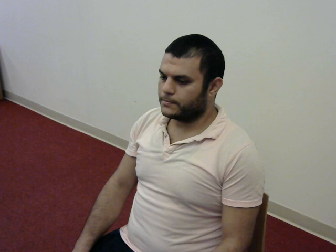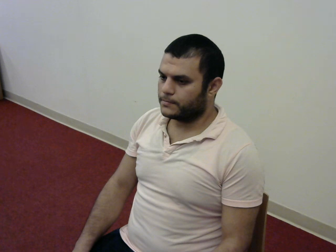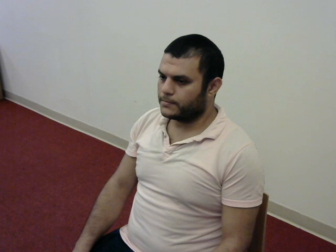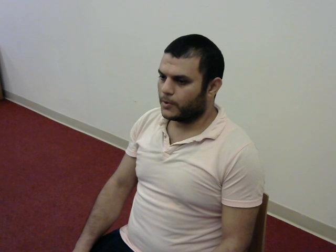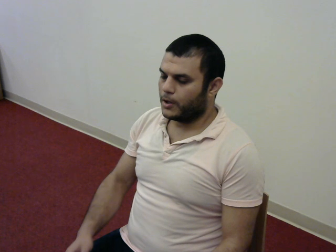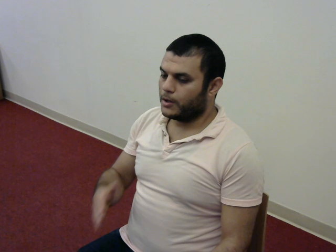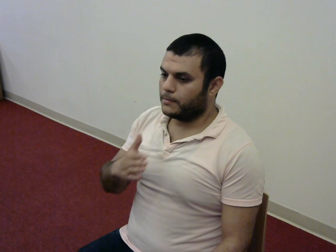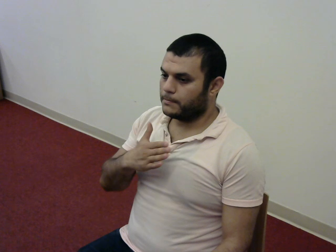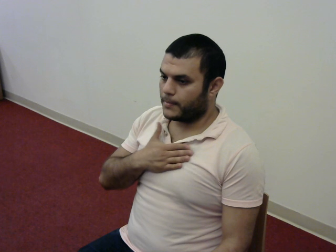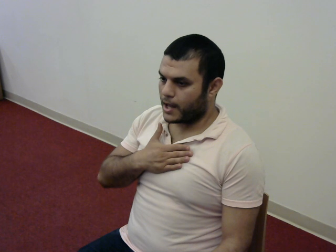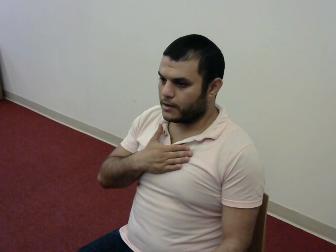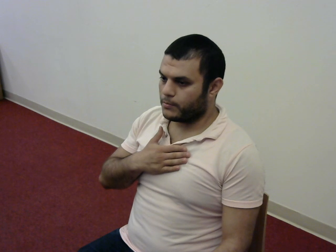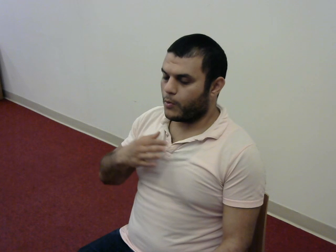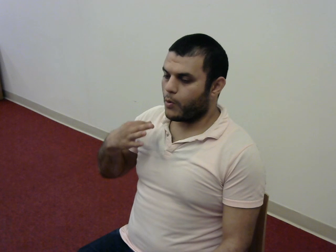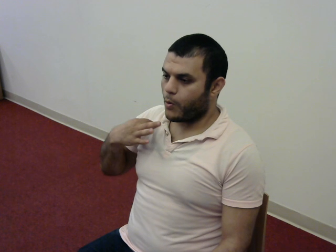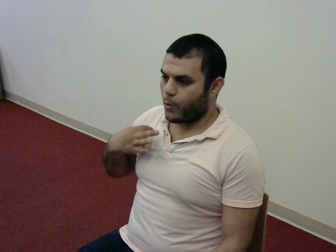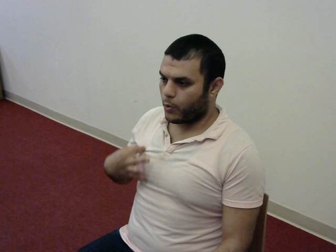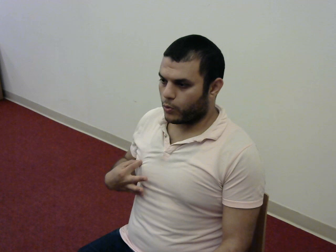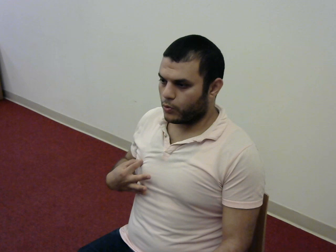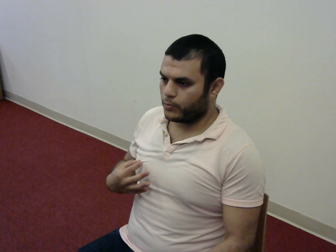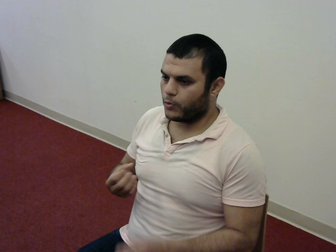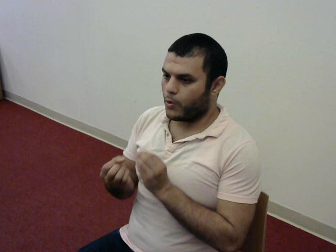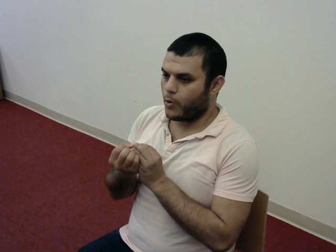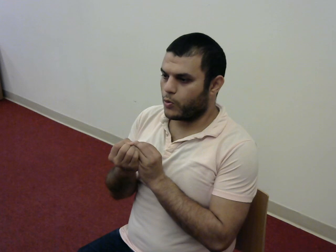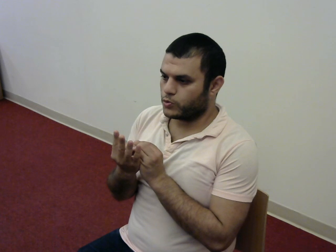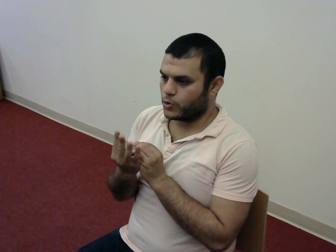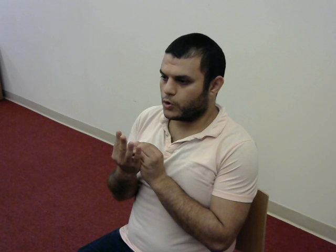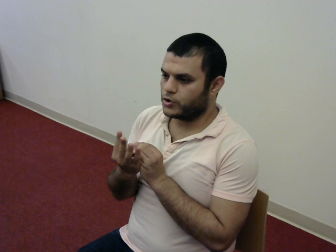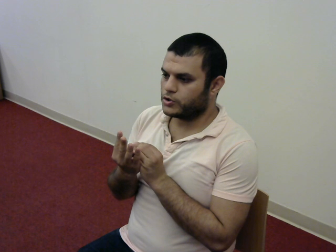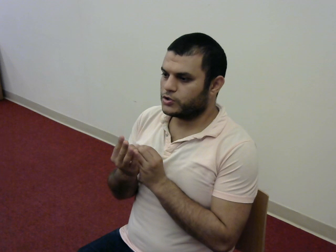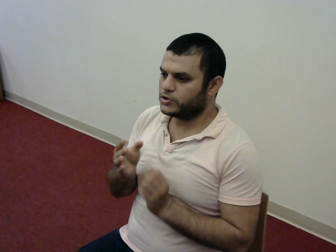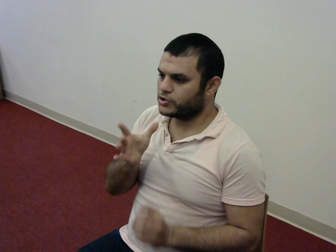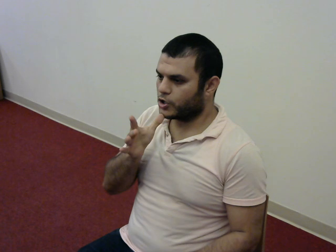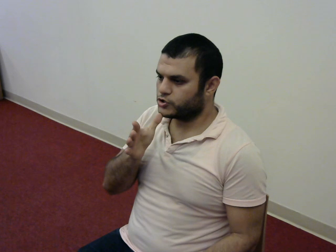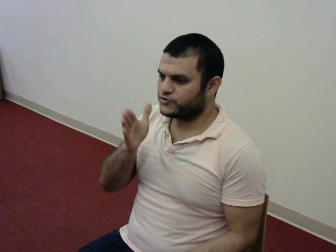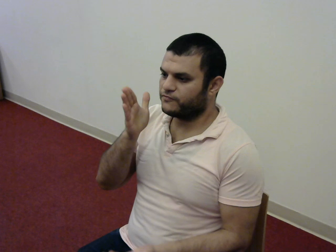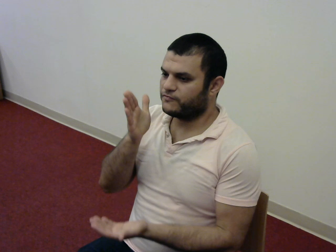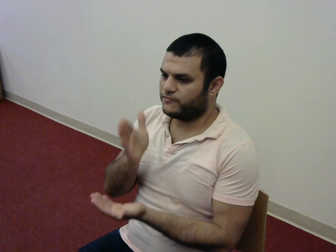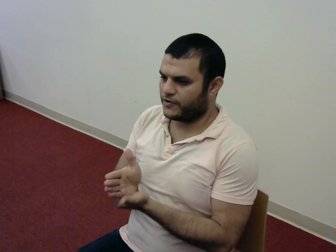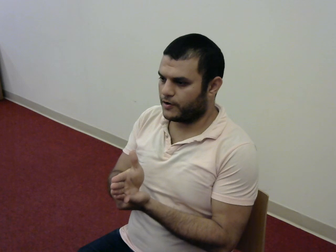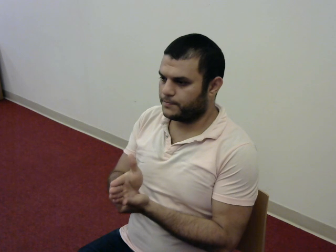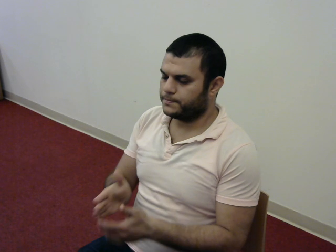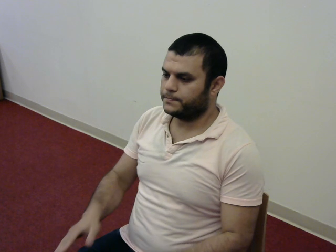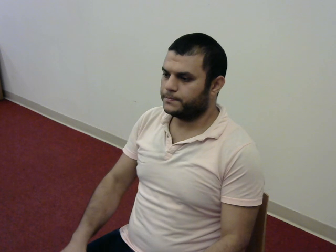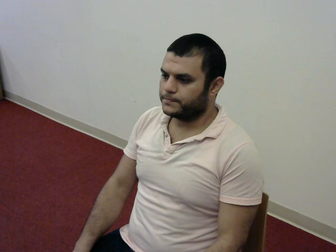Mənim oğlumun 14 yaşı var